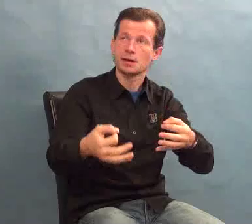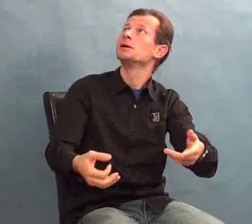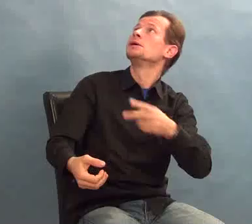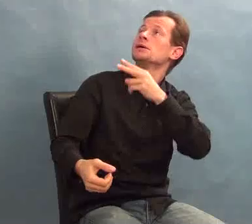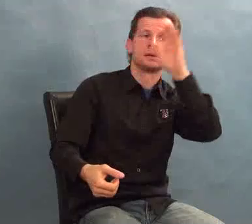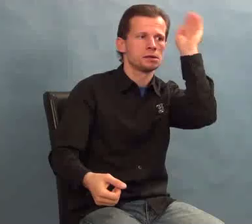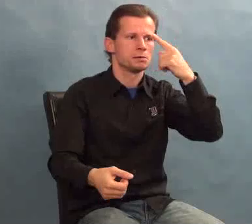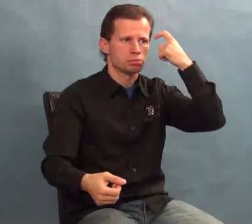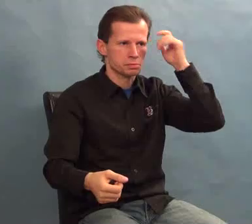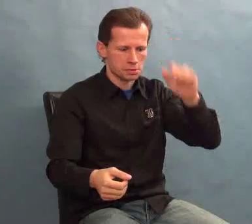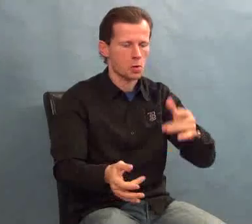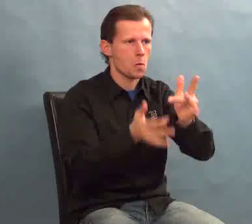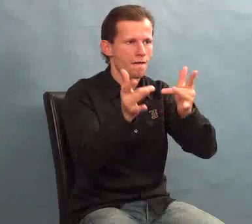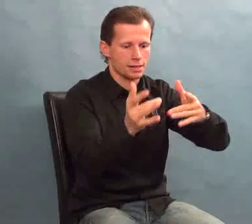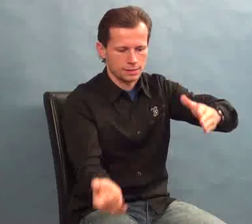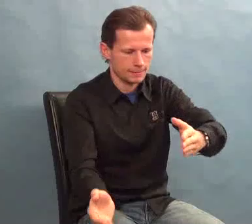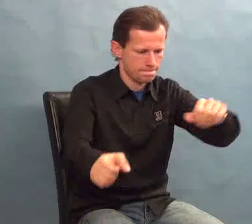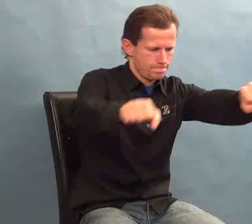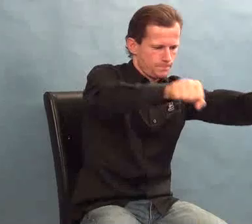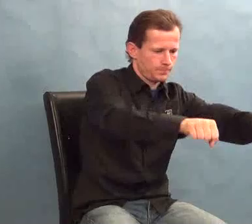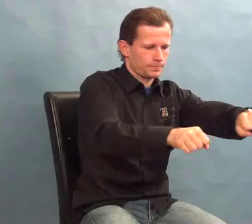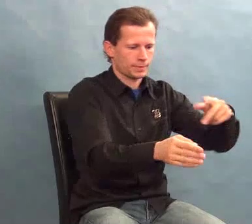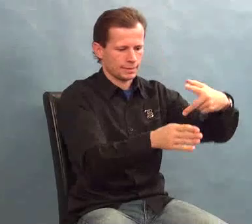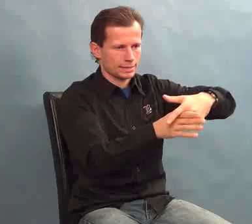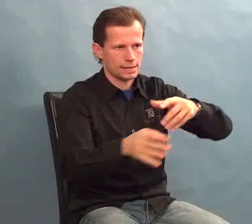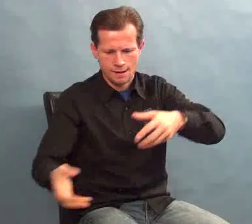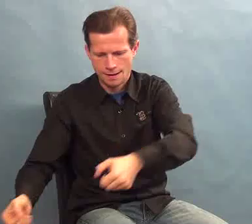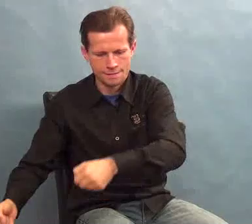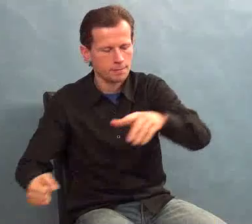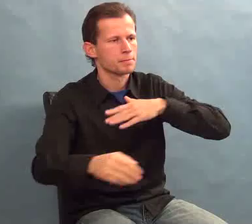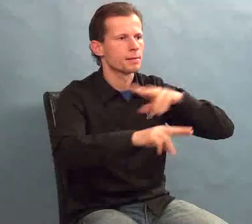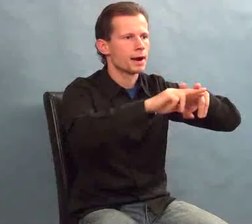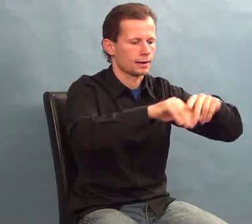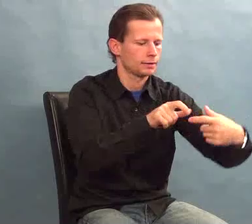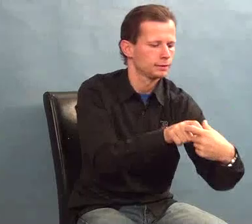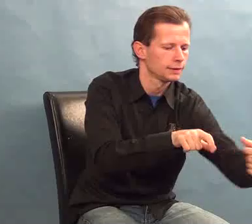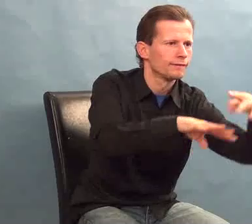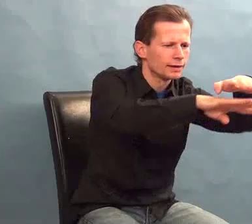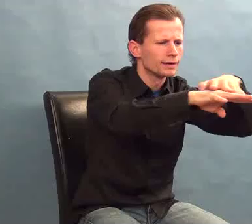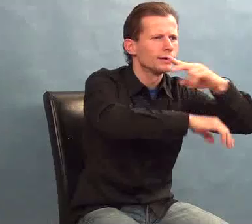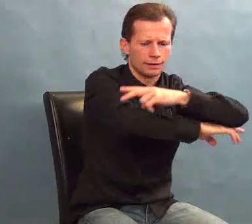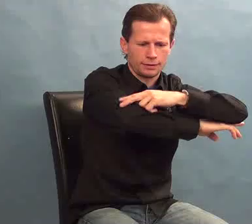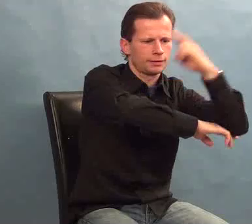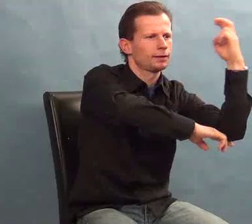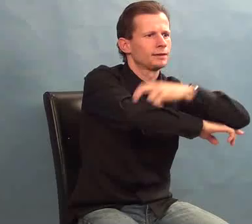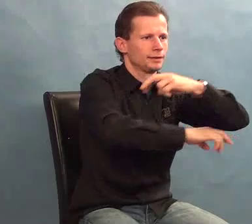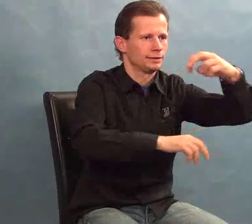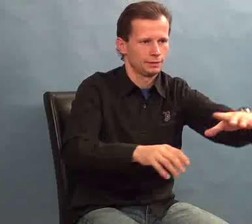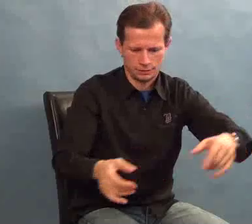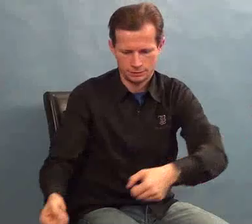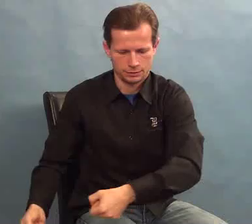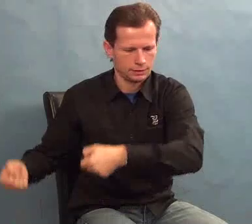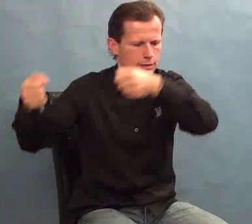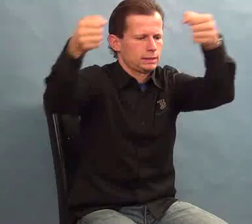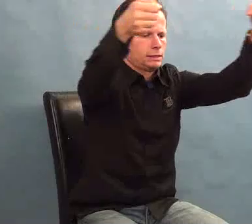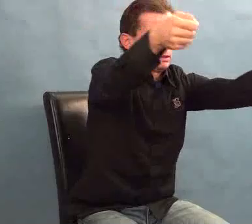Podejmuje decyzję, stawia rower, siada na nim i na przednim bagażniku z klapką stawia kosz z gruszkami.